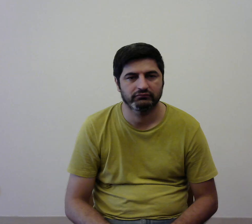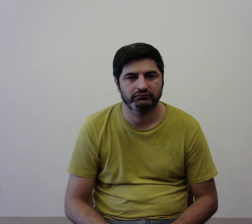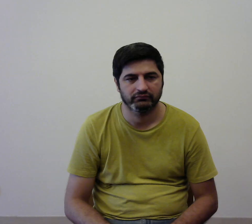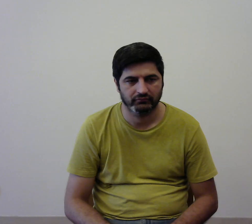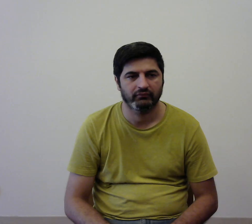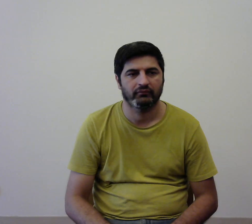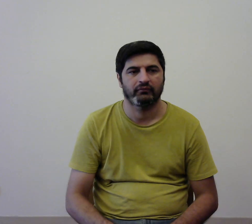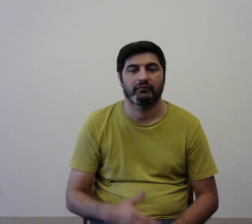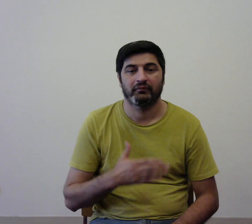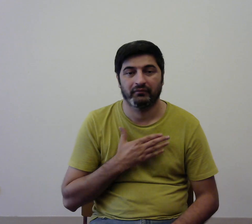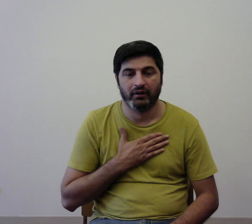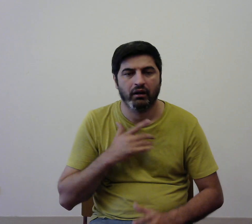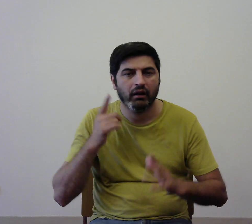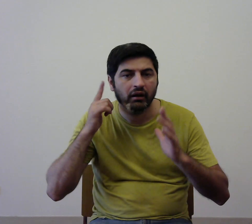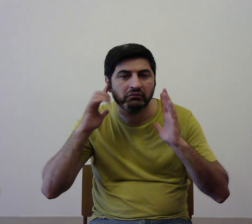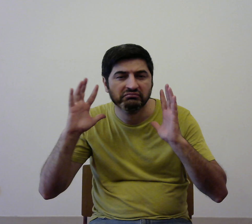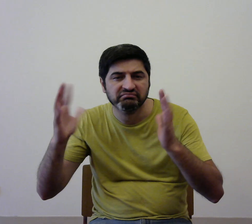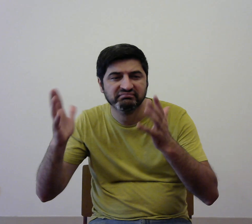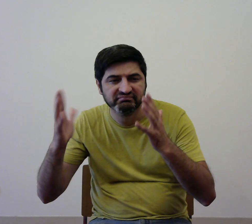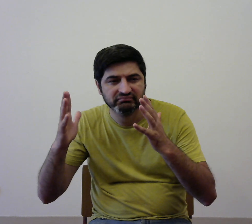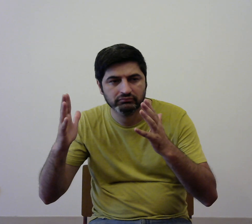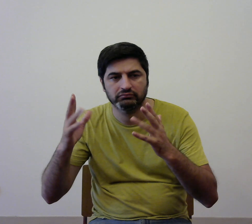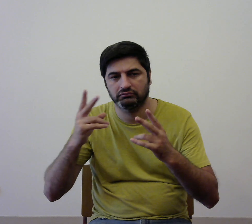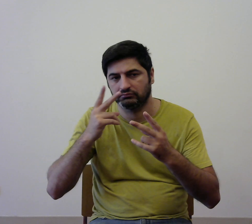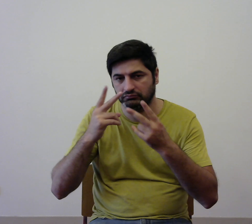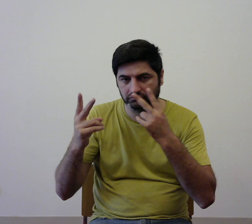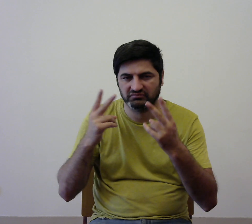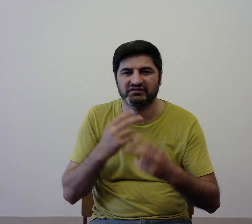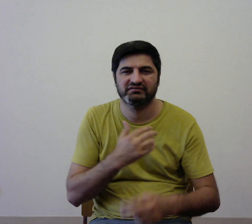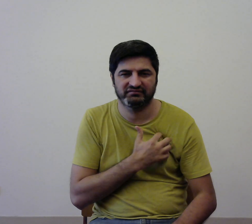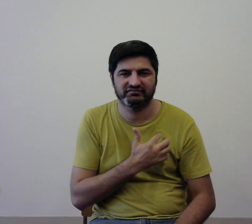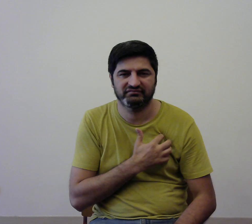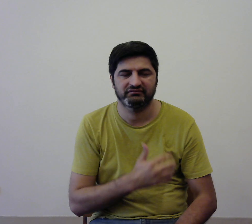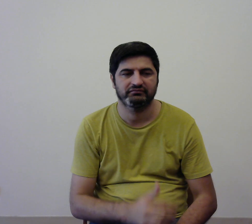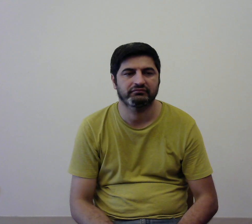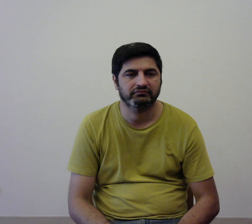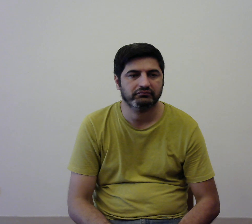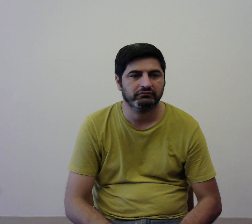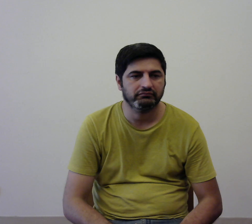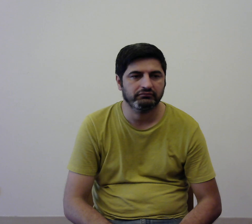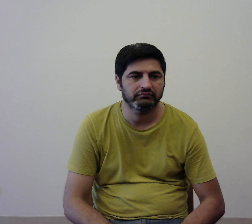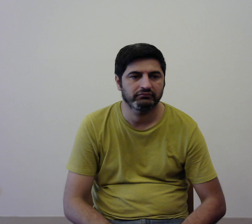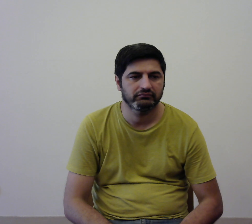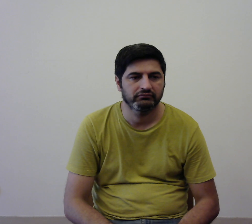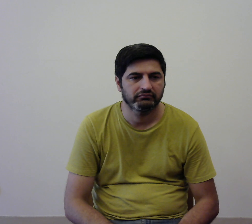Mən xəbərlərə baxmaq istəyirəm